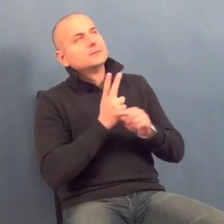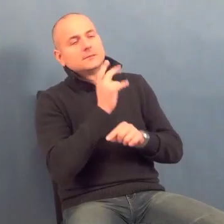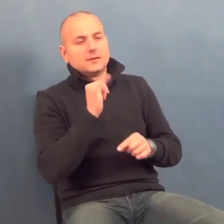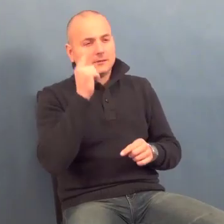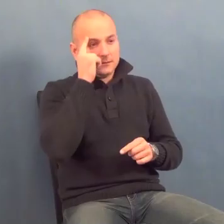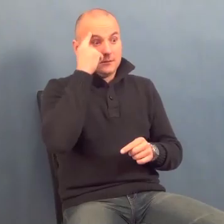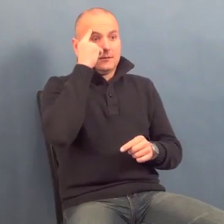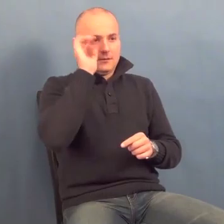Wpada na dobry pomysł.